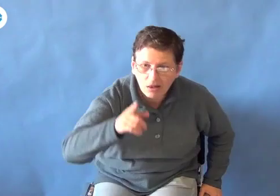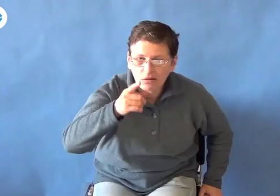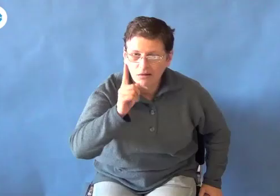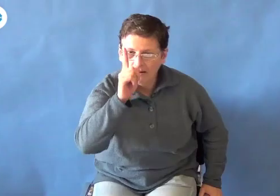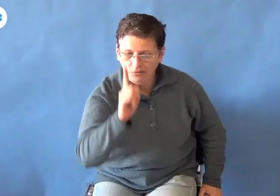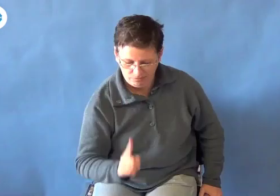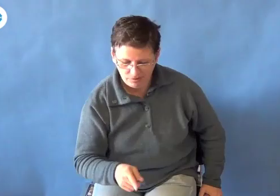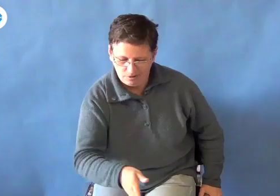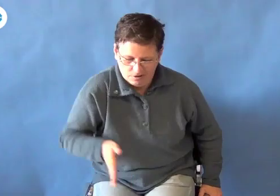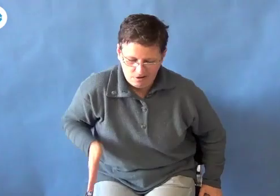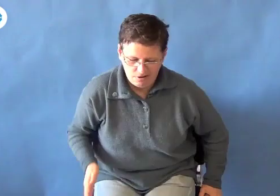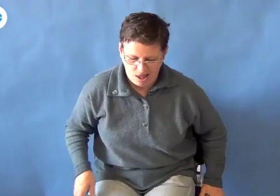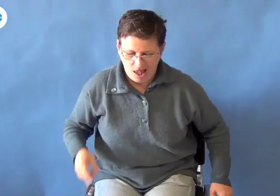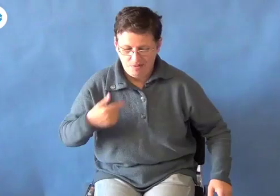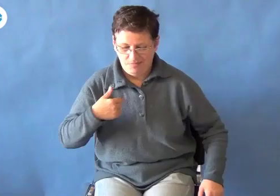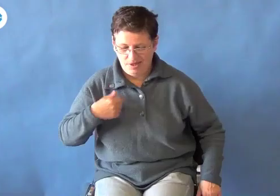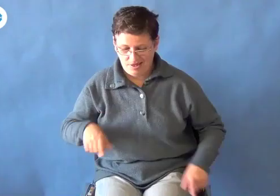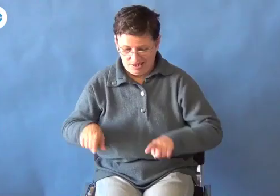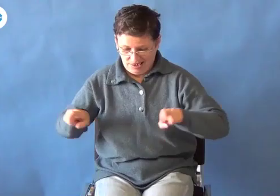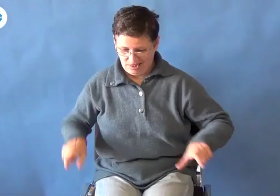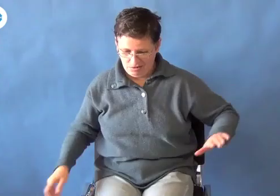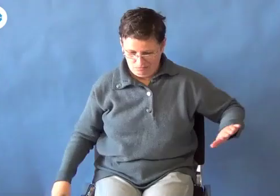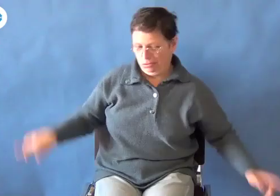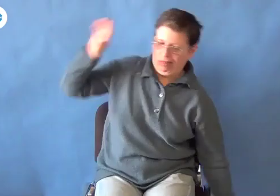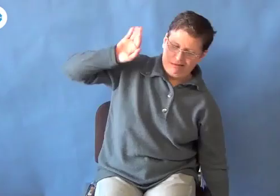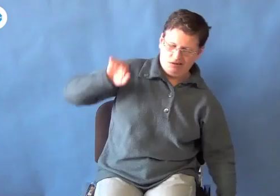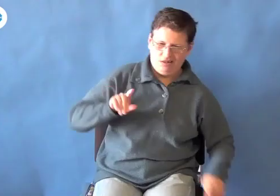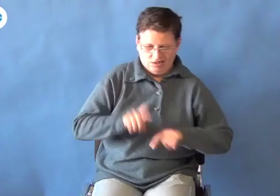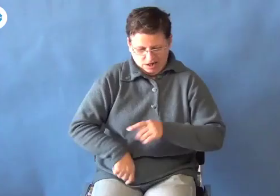Piłuje ławkę, a potem z niej spadnie.